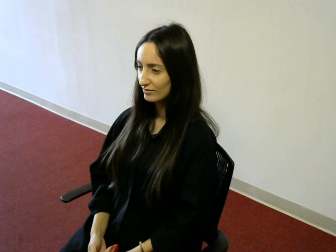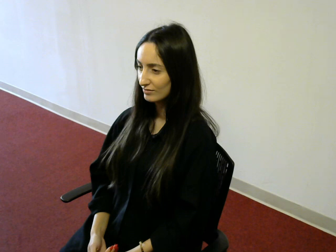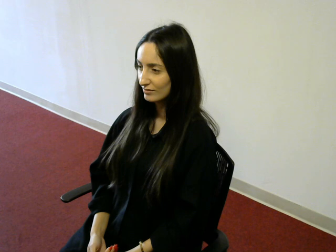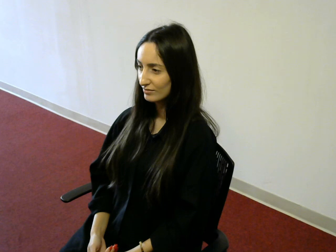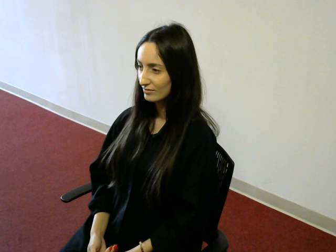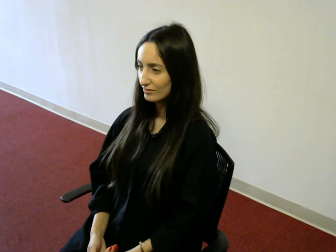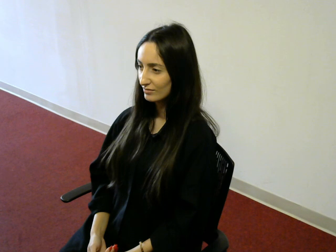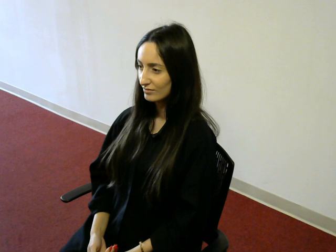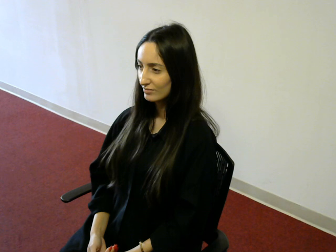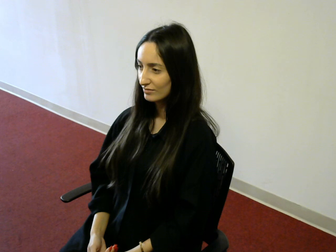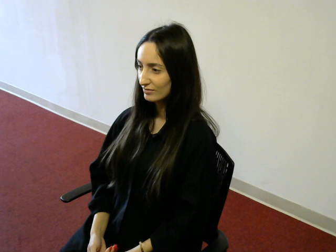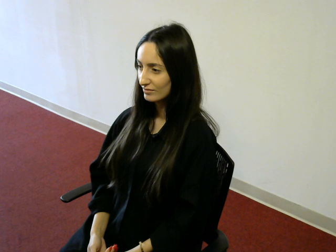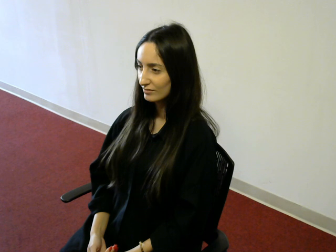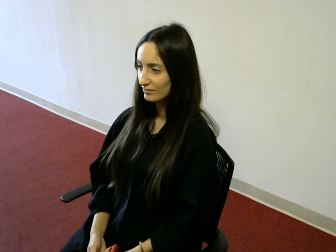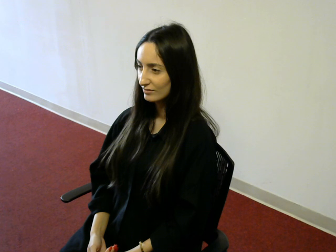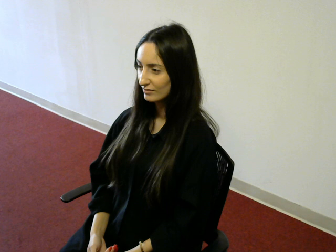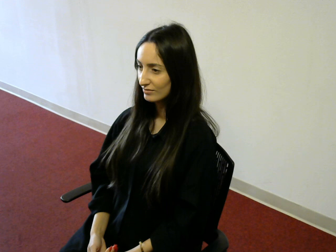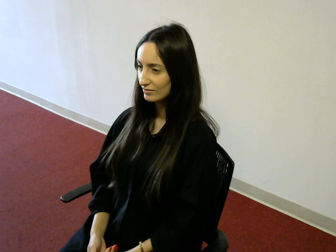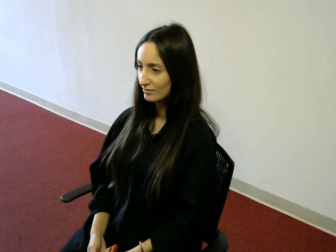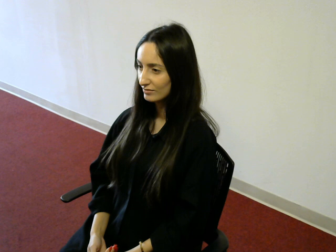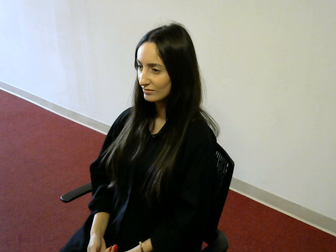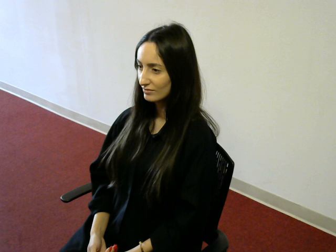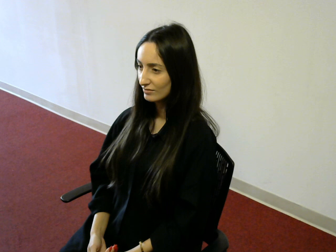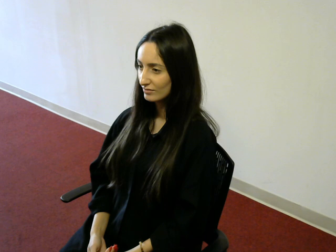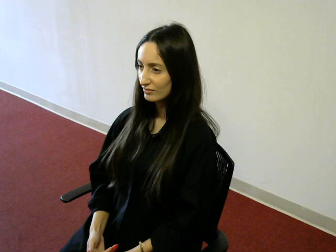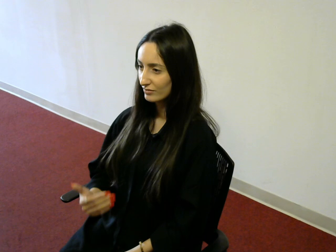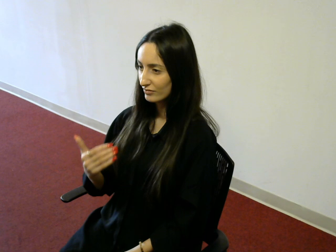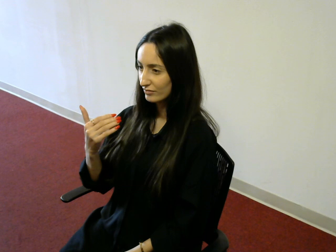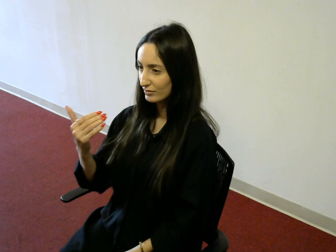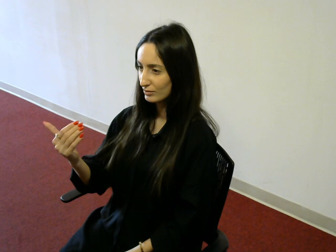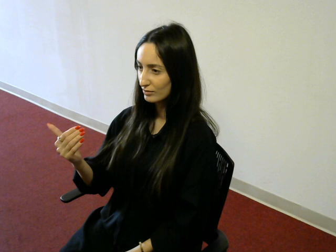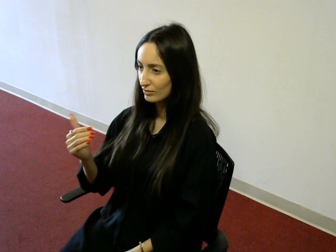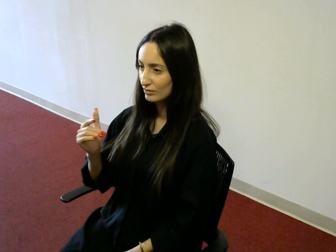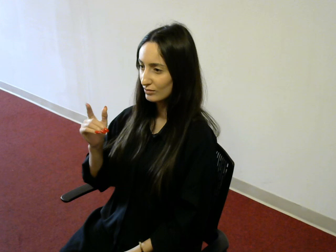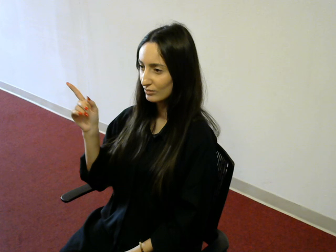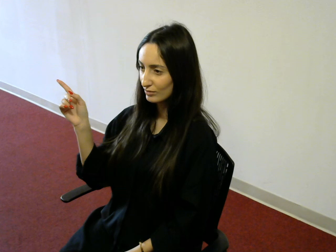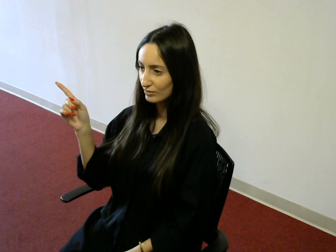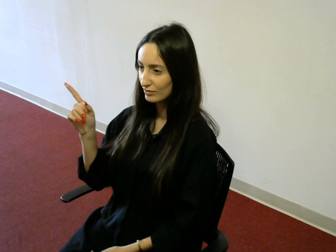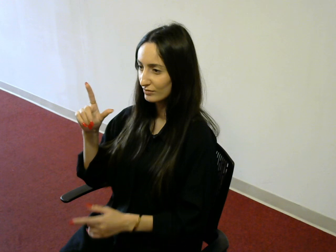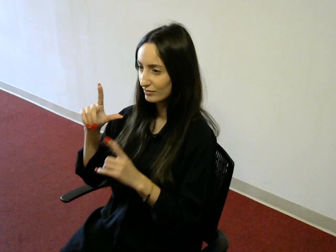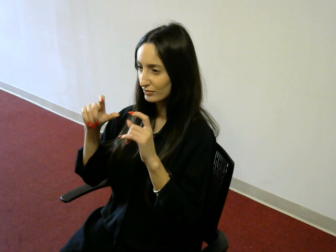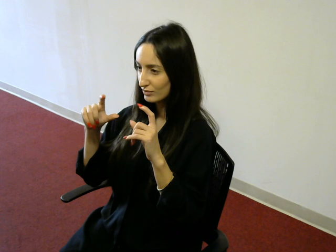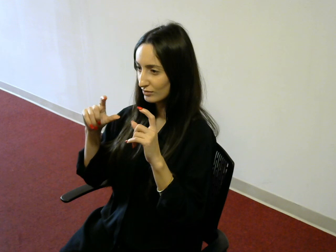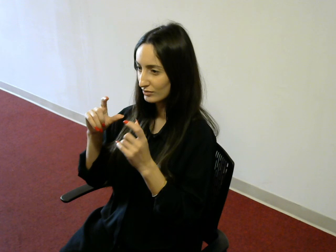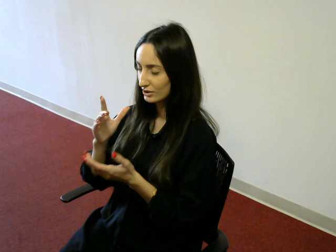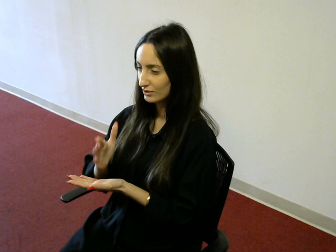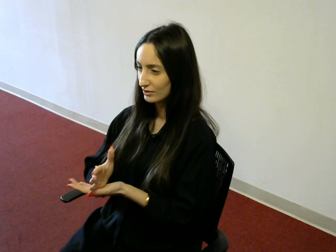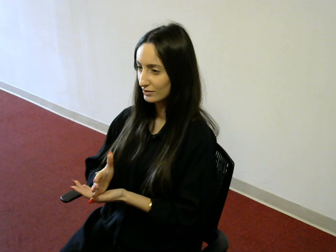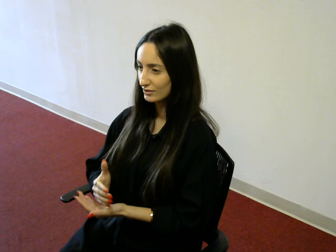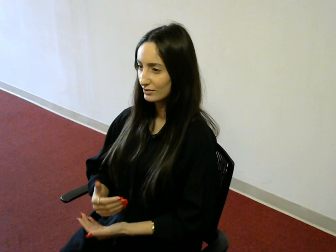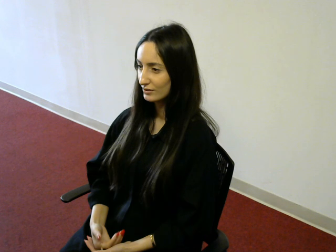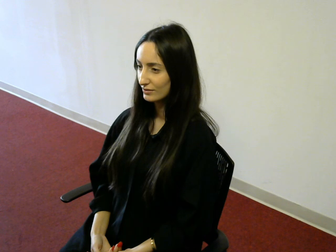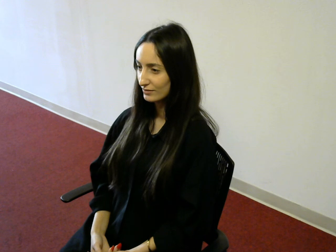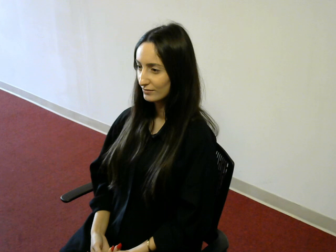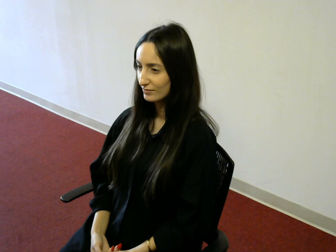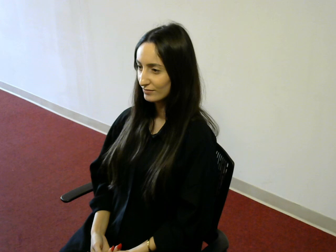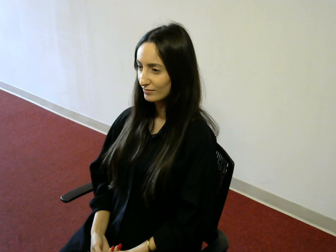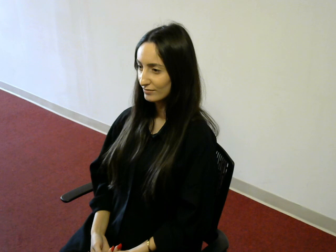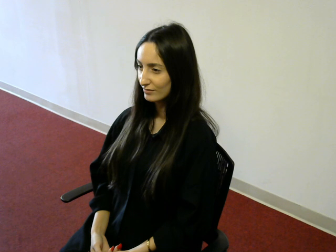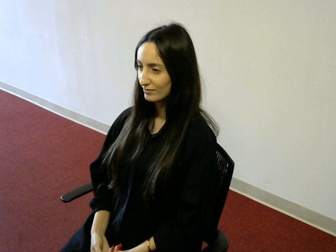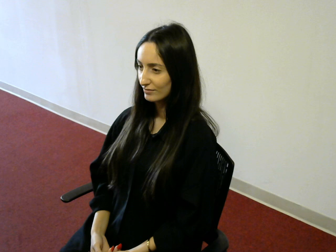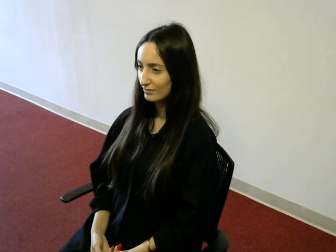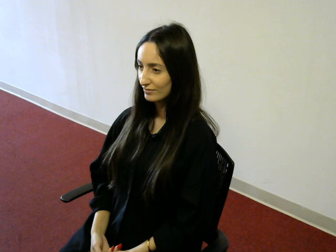Sizdə onun şəkli var?